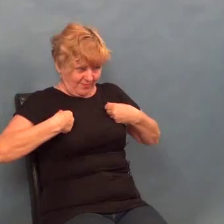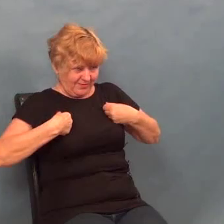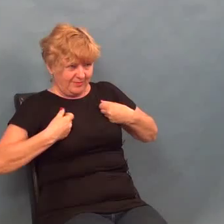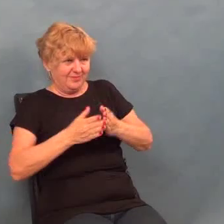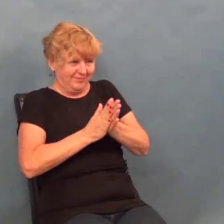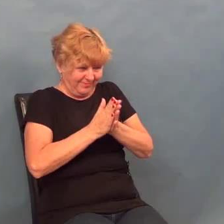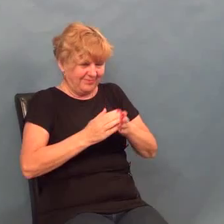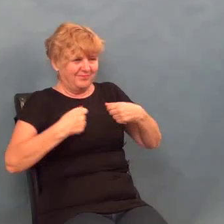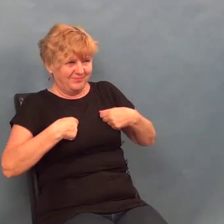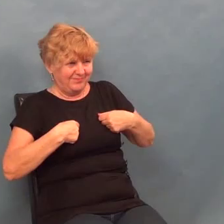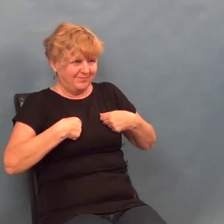Zaciera ręce i idzie.